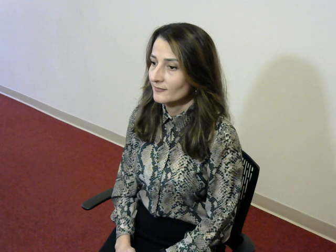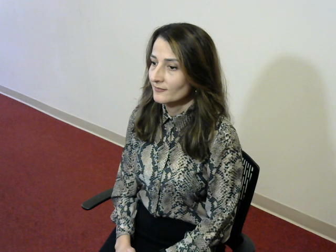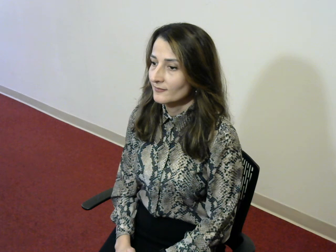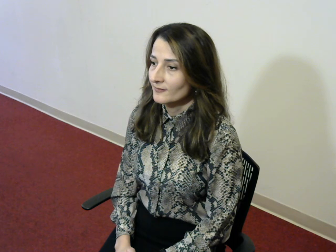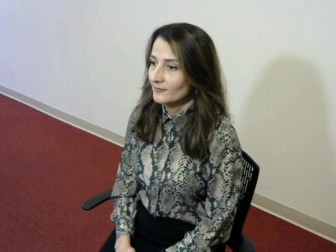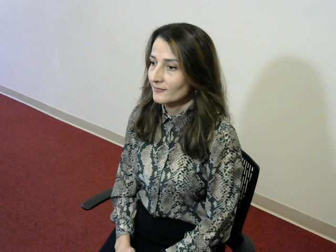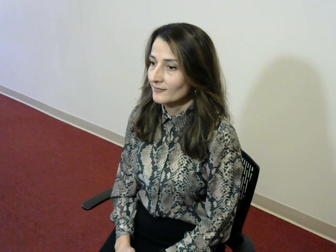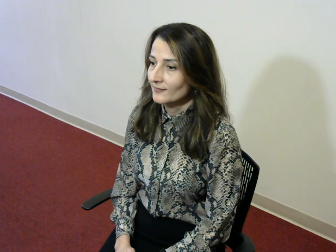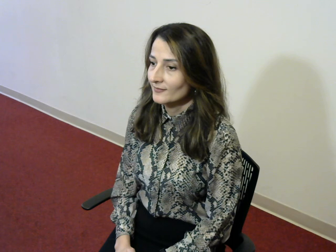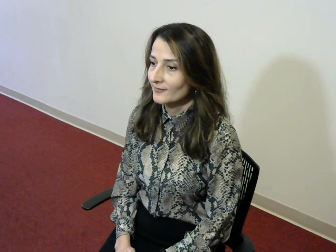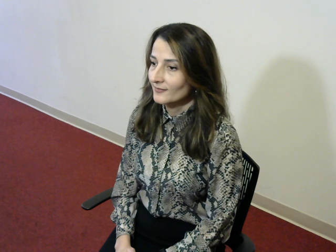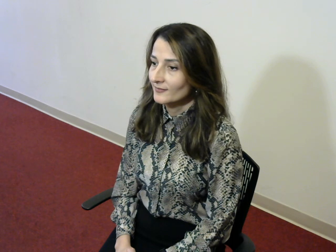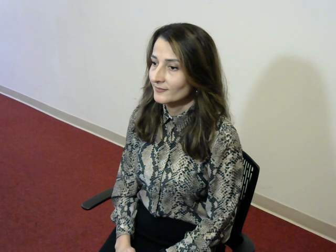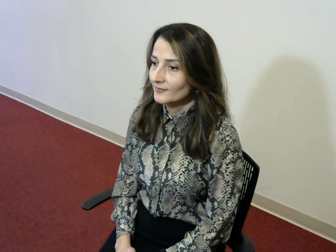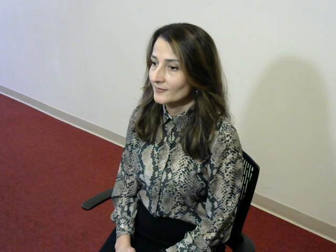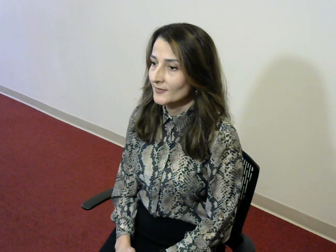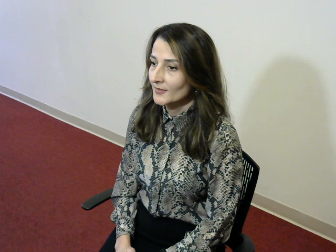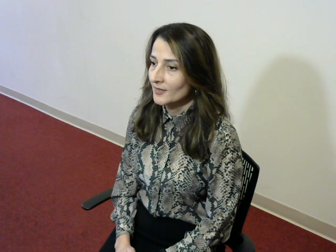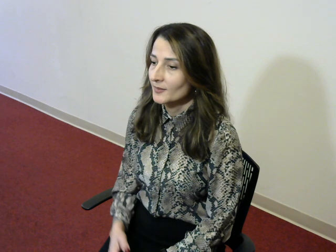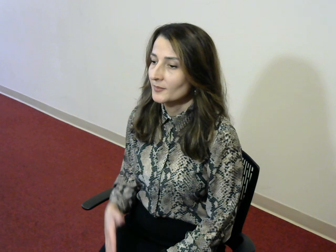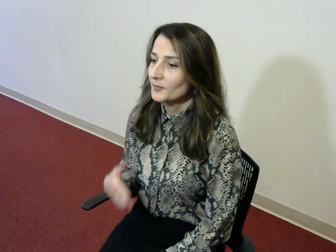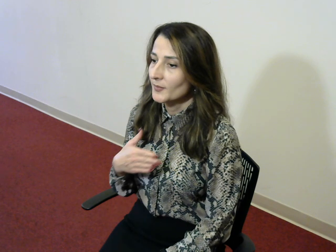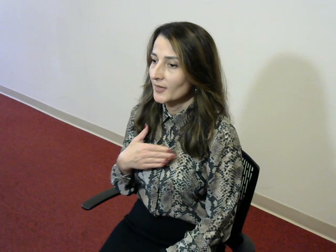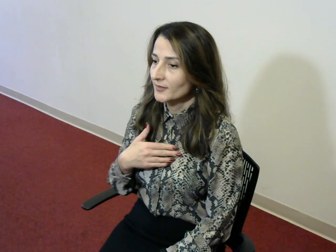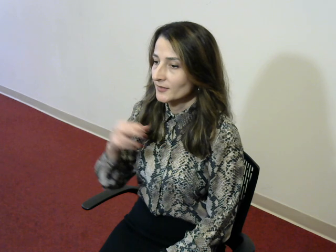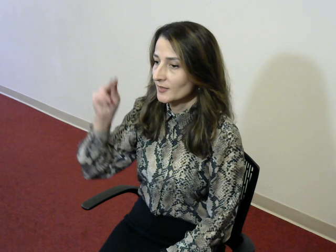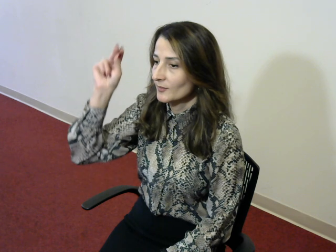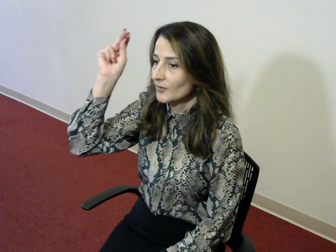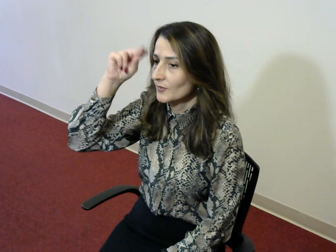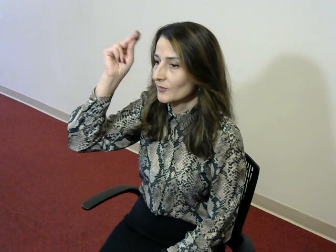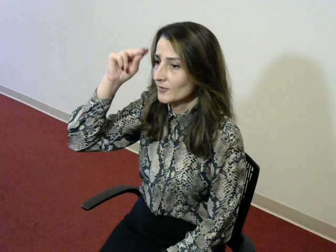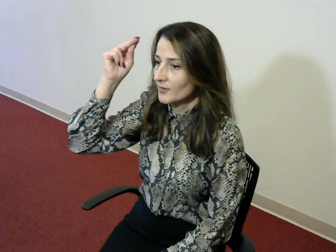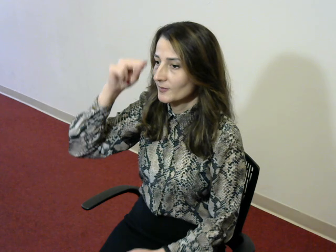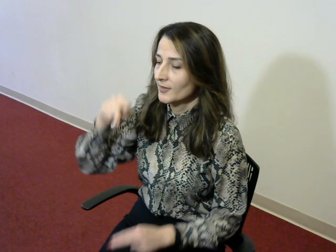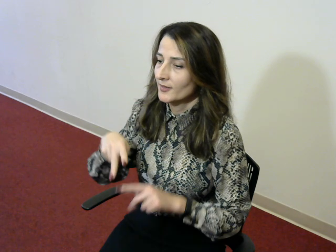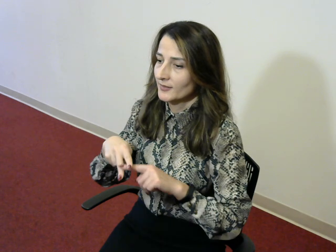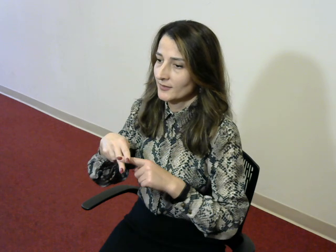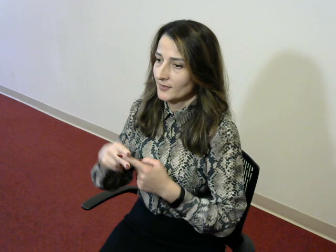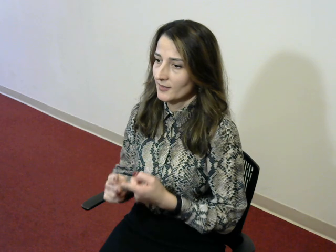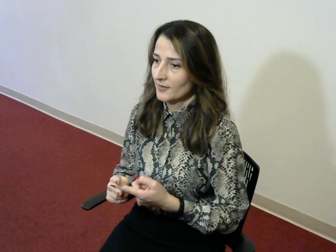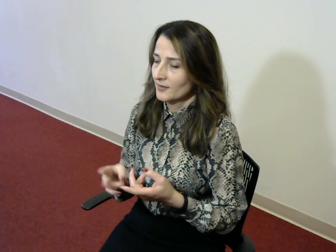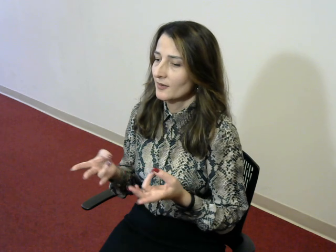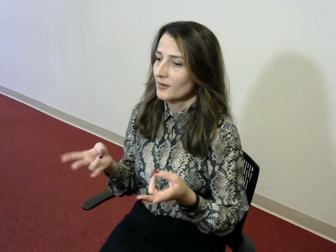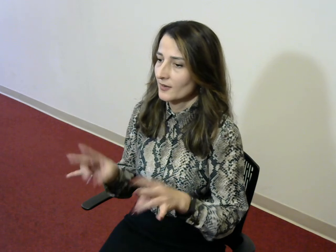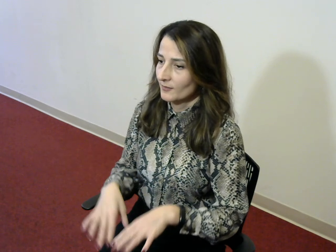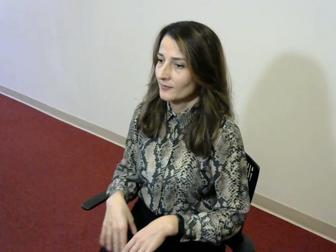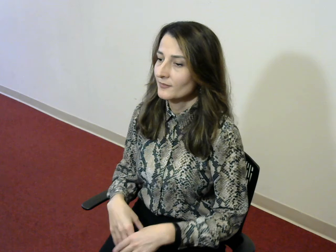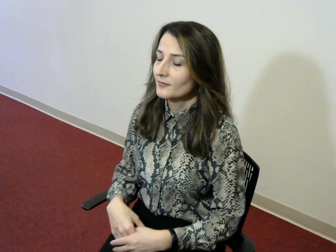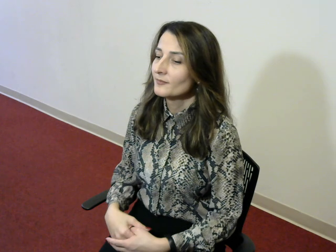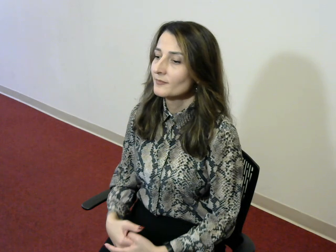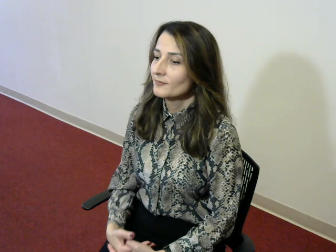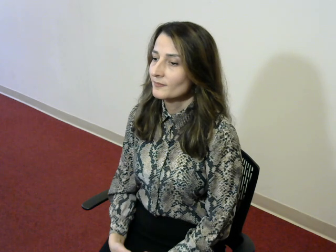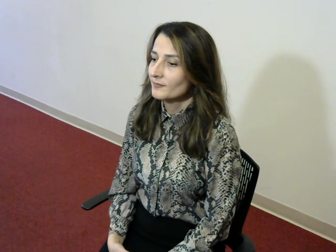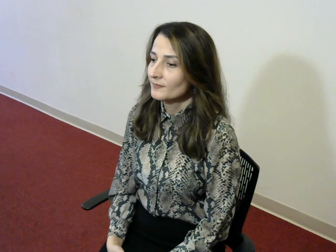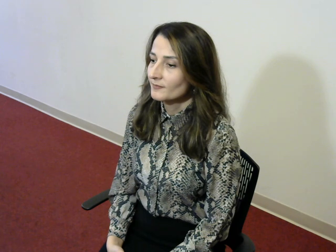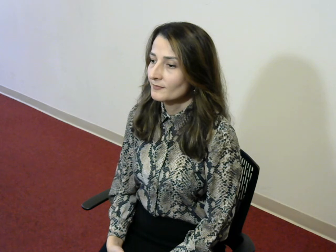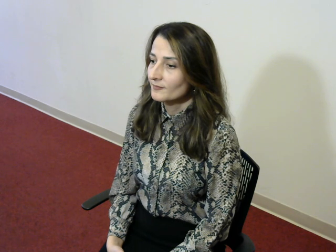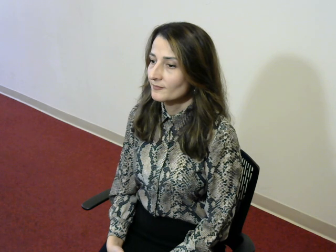Mənim təhsilim yarımçıq qalıb